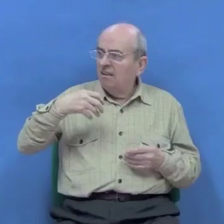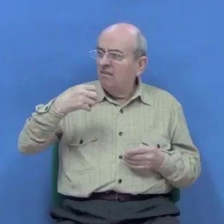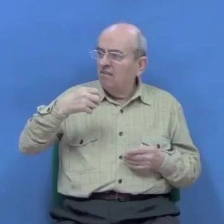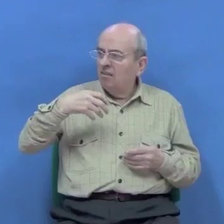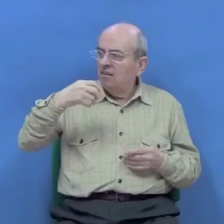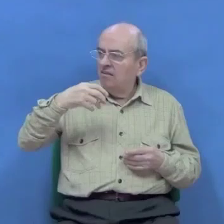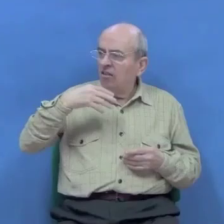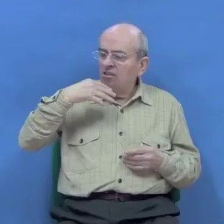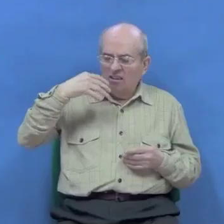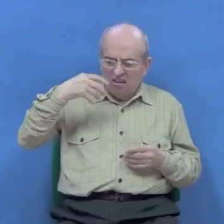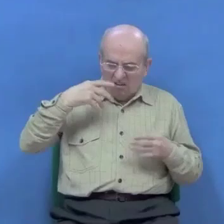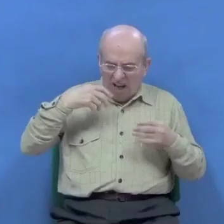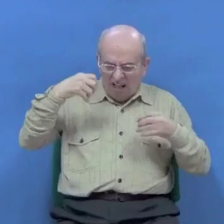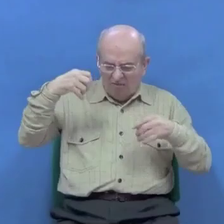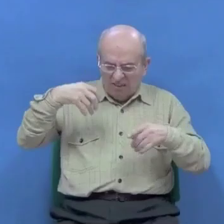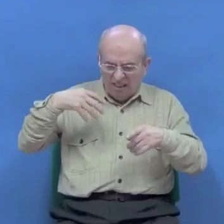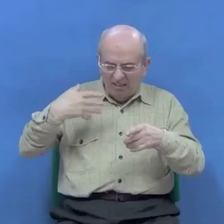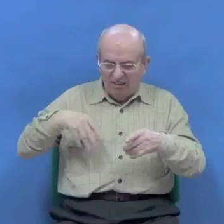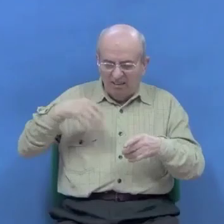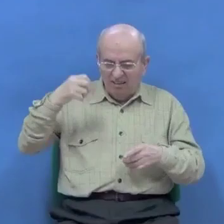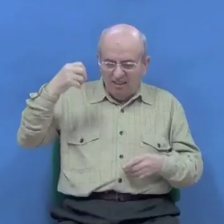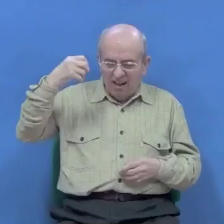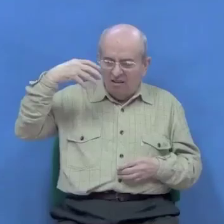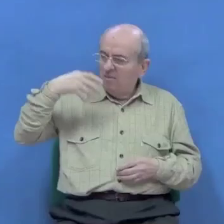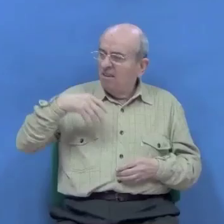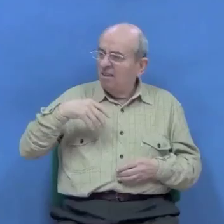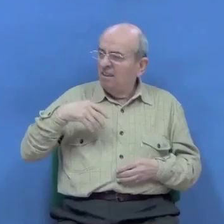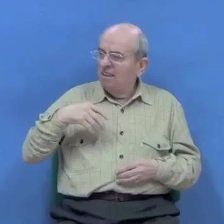Prysznic i woda, czy lampa?